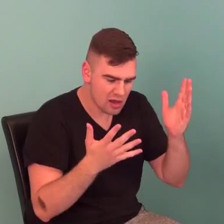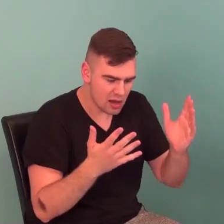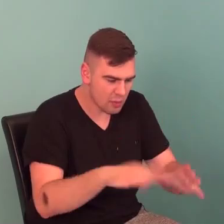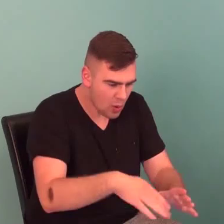Pusto!